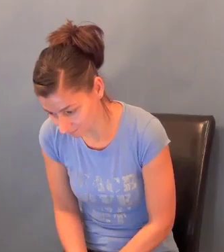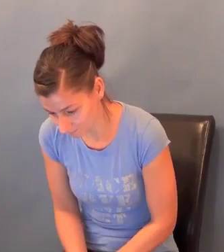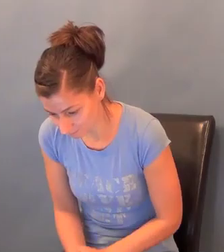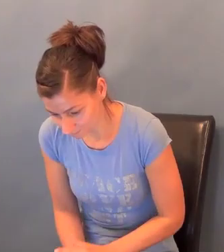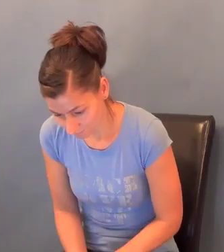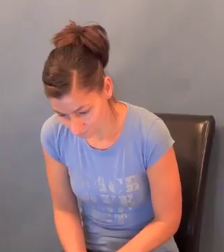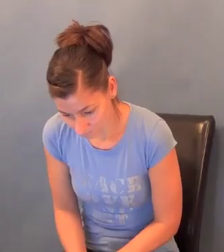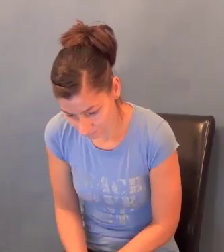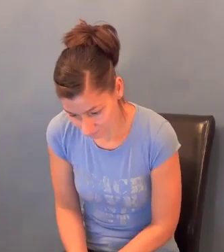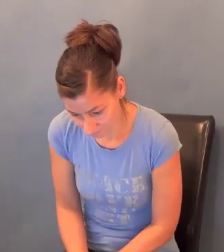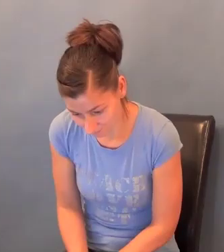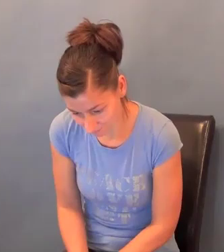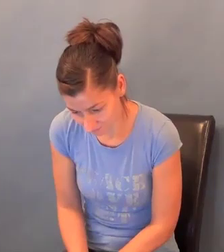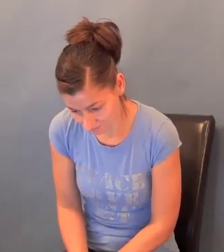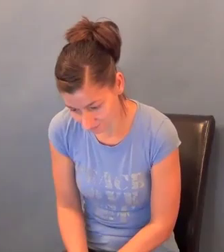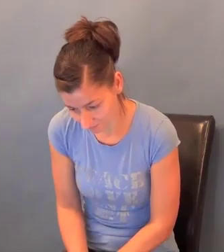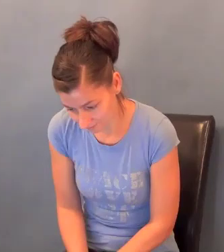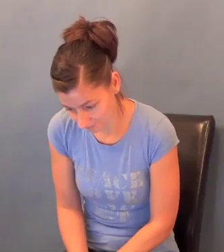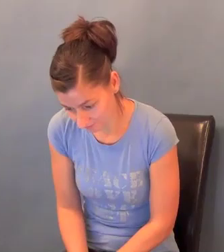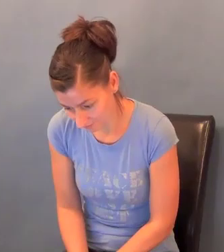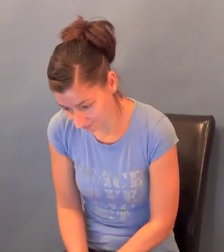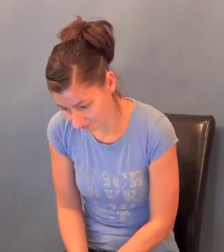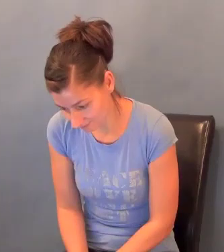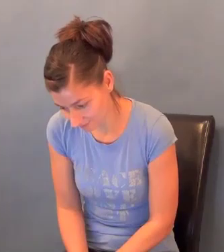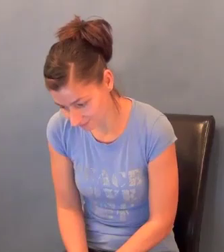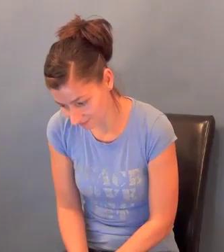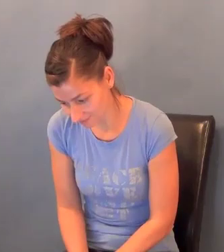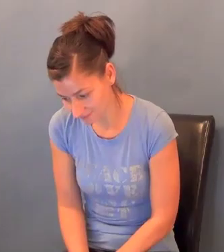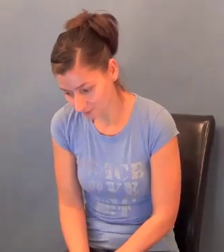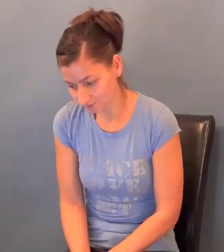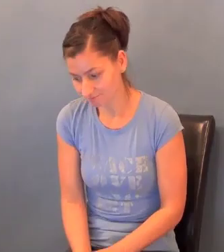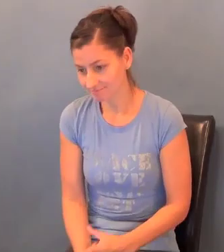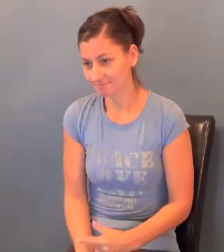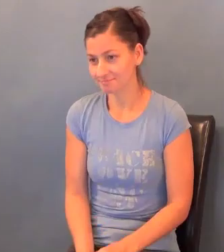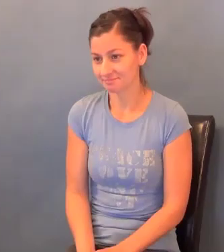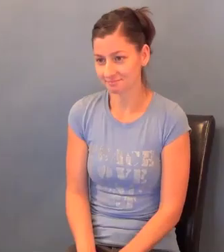Aha.